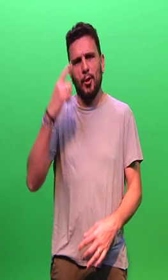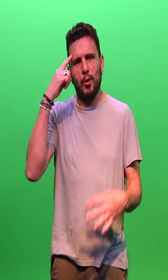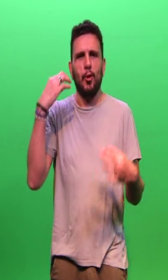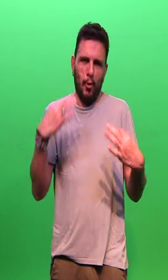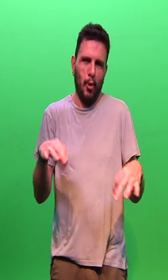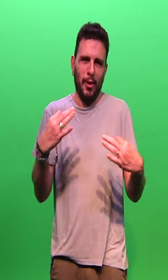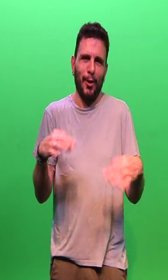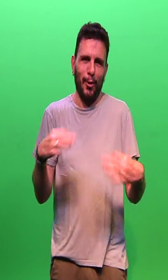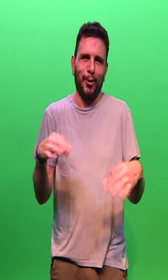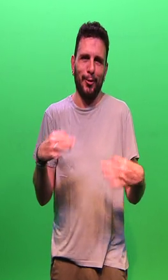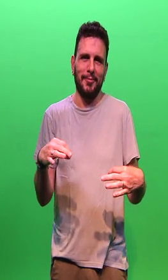Lògicament.